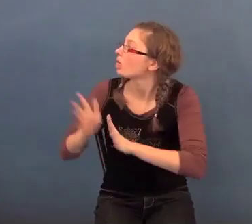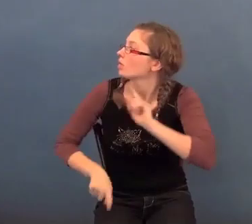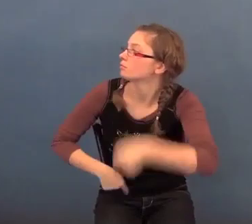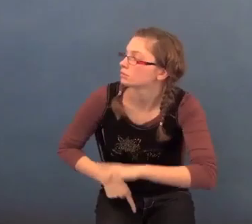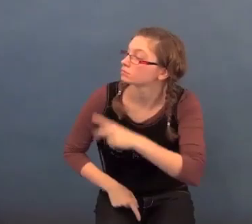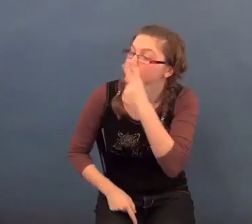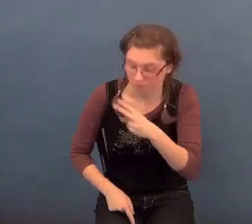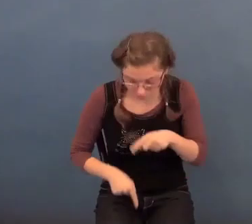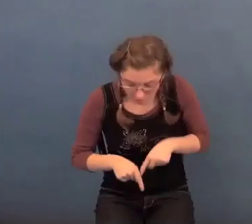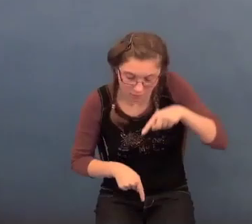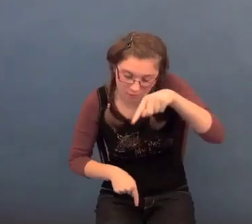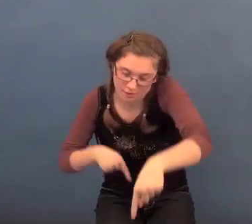Trzeba patrzeć pod nogi i przekroczyć przerwę.